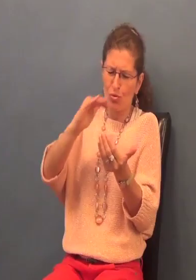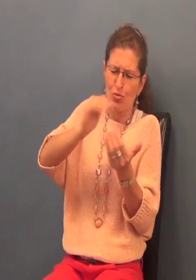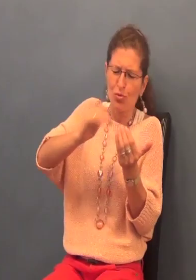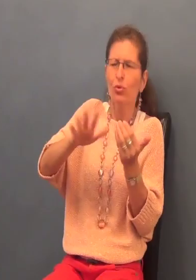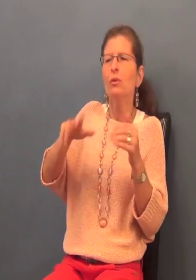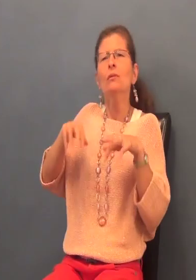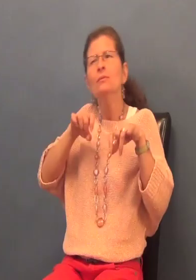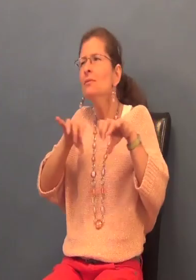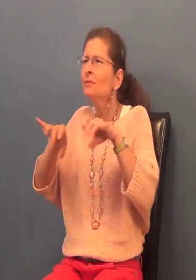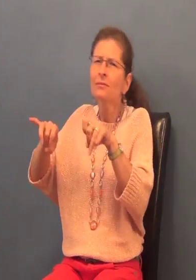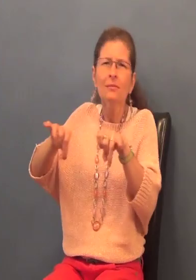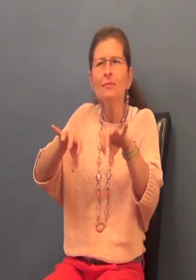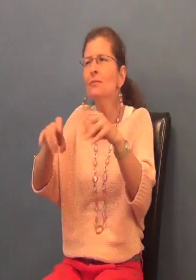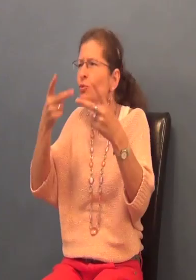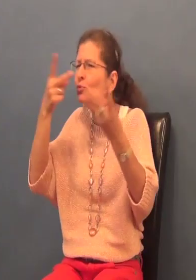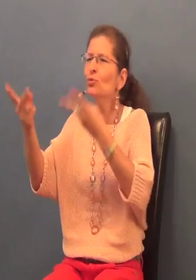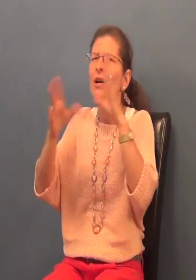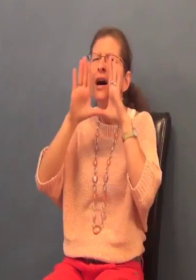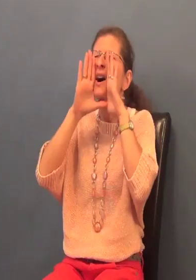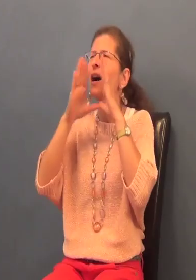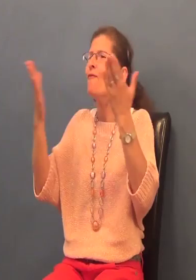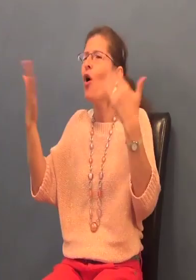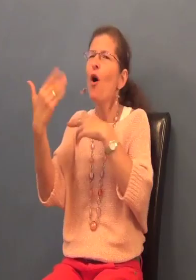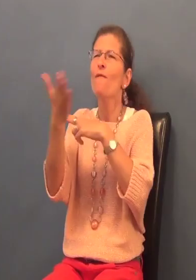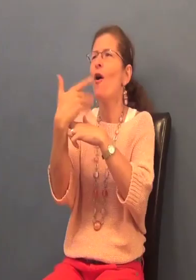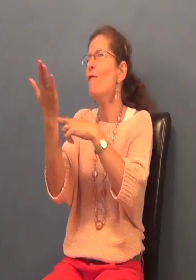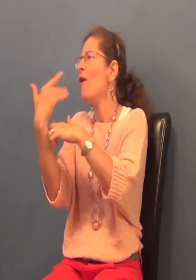Pobiegli razem szukać żaby, wołali ją długo w różnych miejscach.